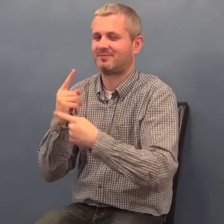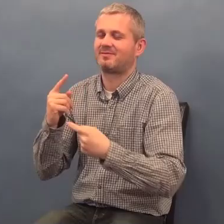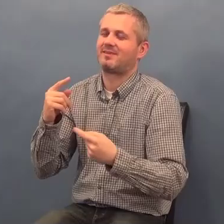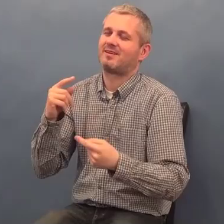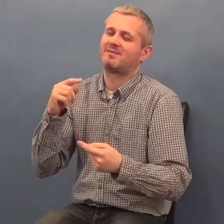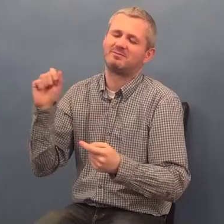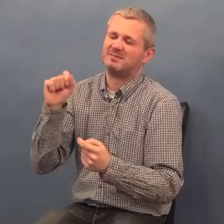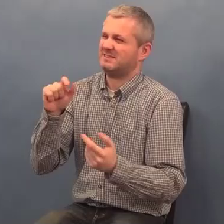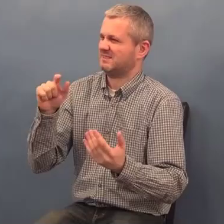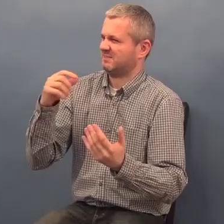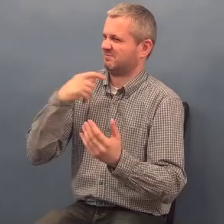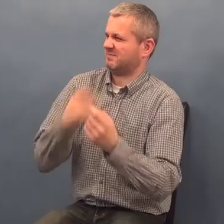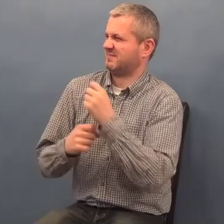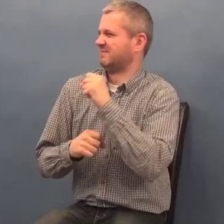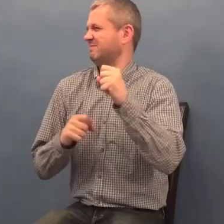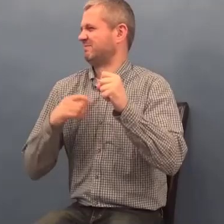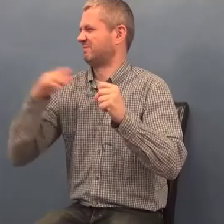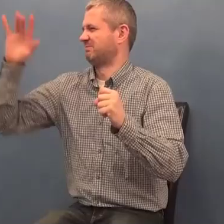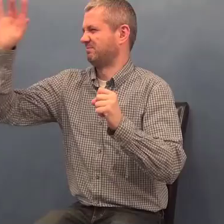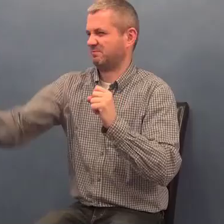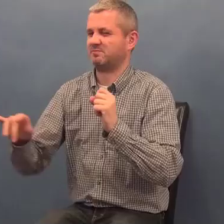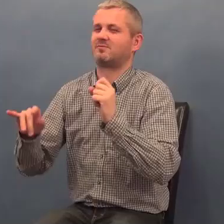Budzik dzwoni, rozzłoszczona myszka wyłącza go.